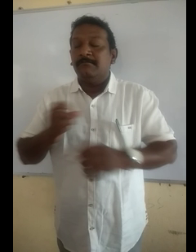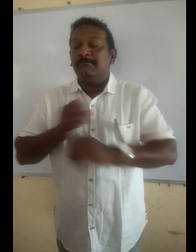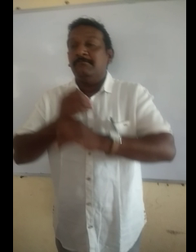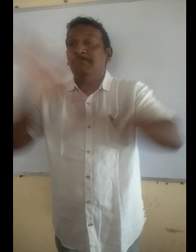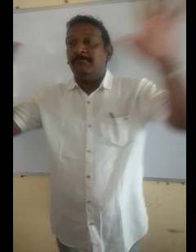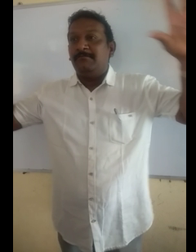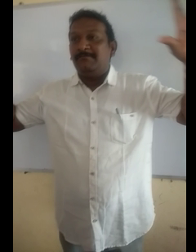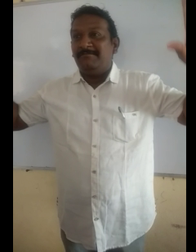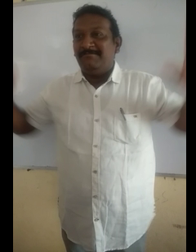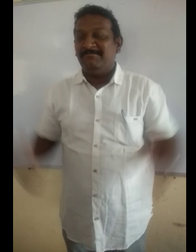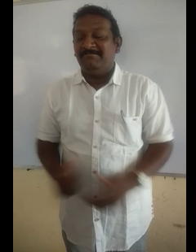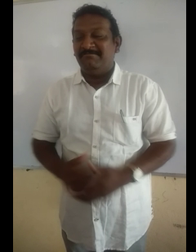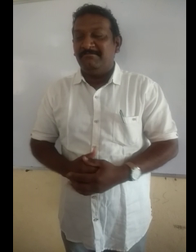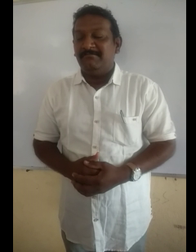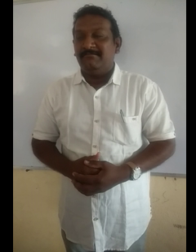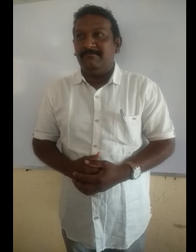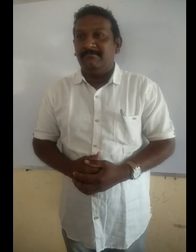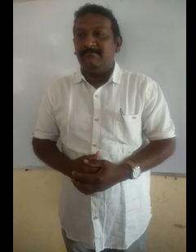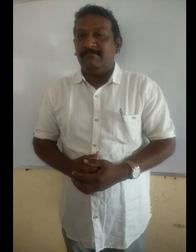i enjoyed a lot